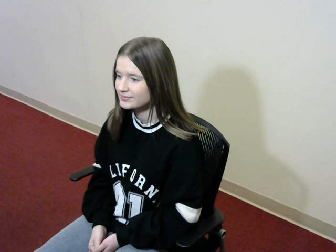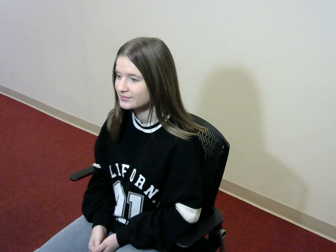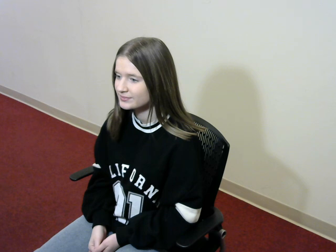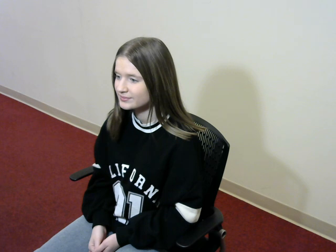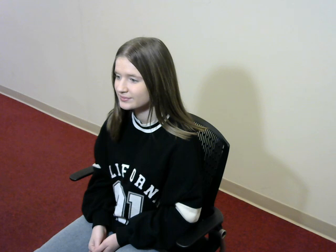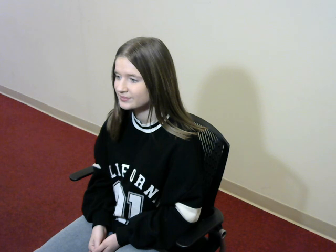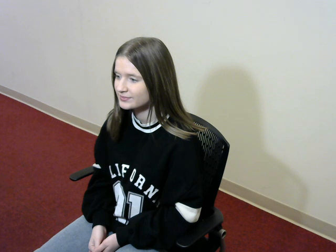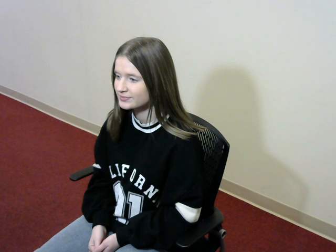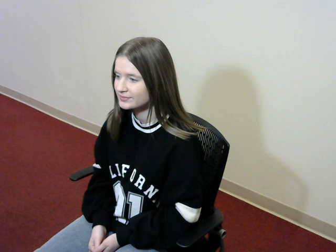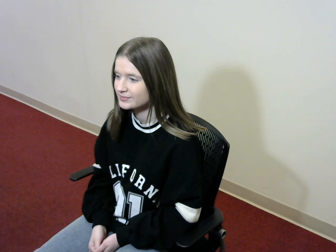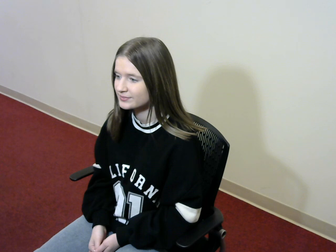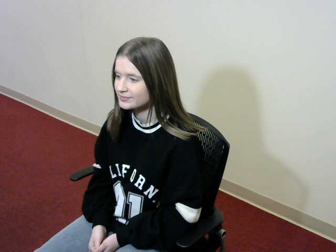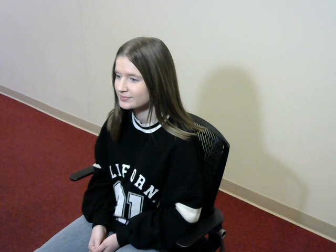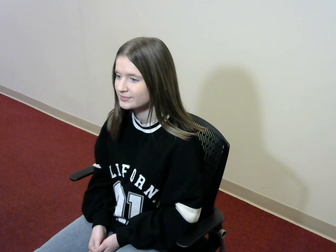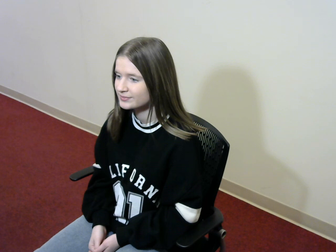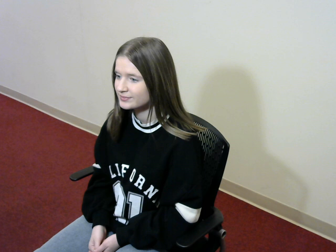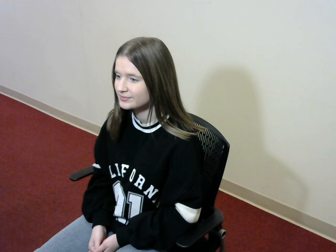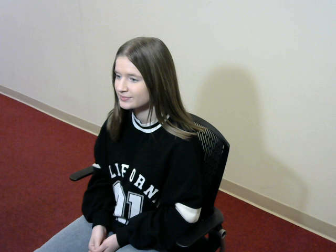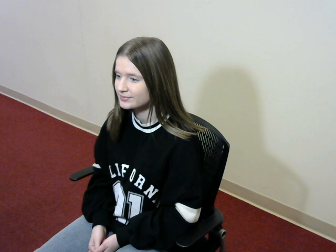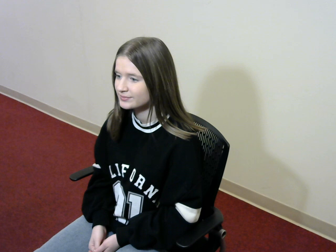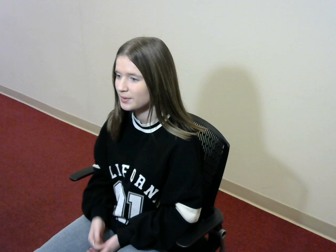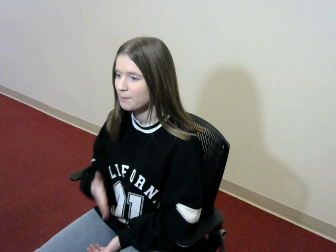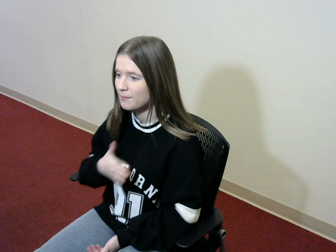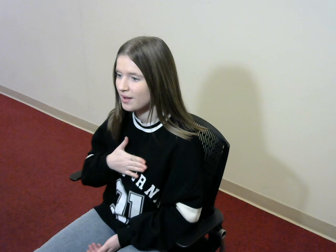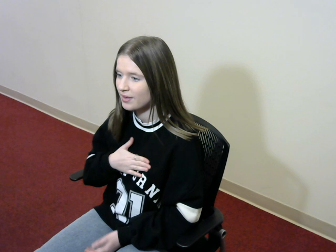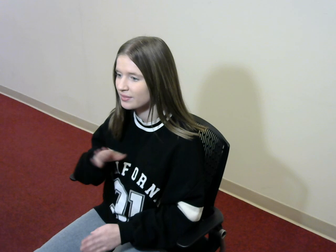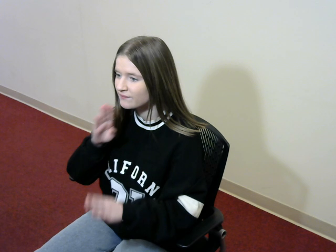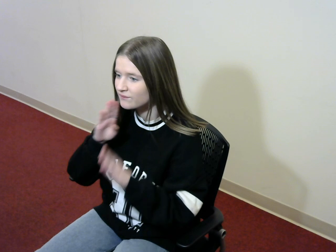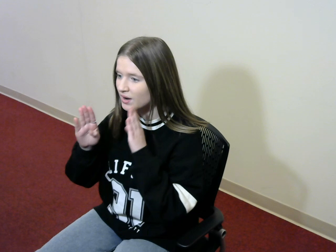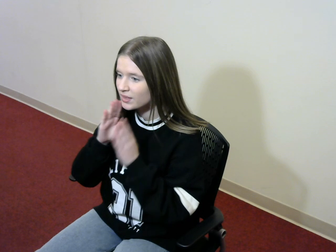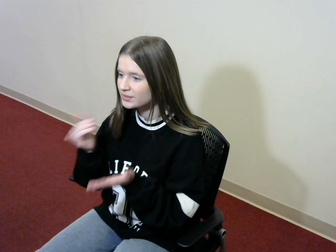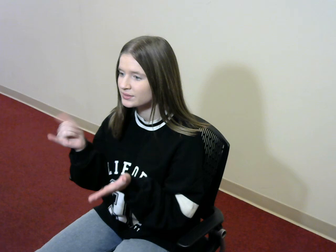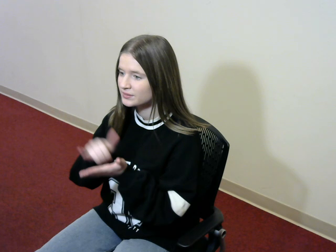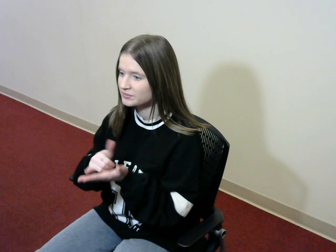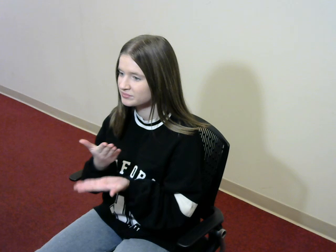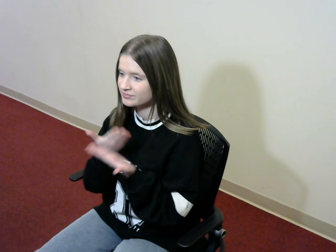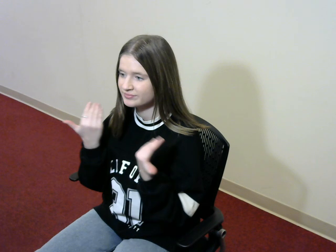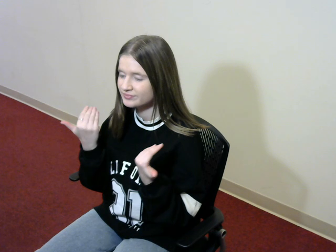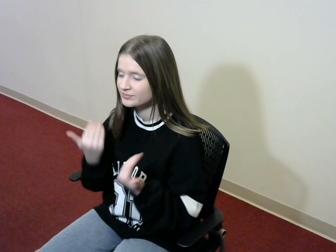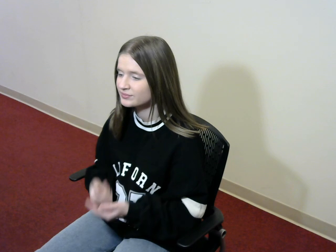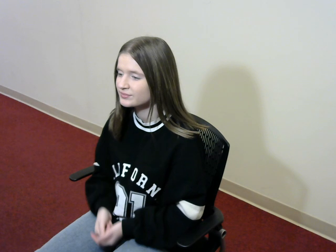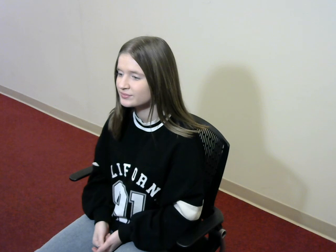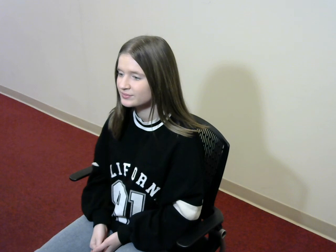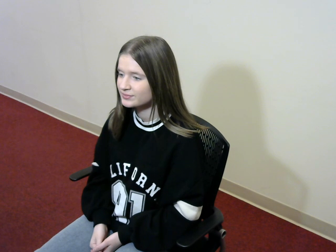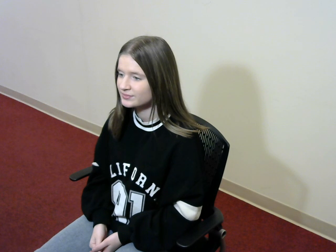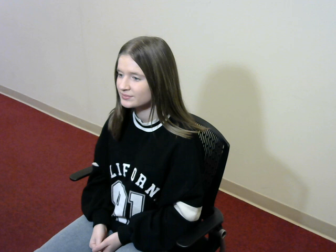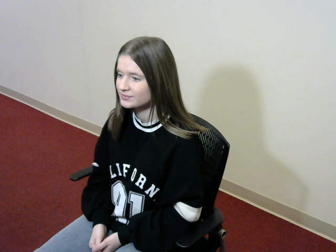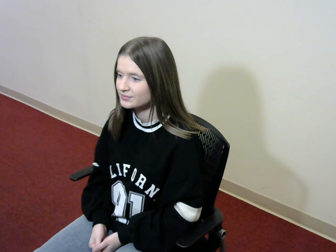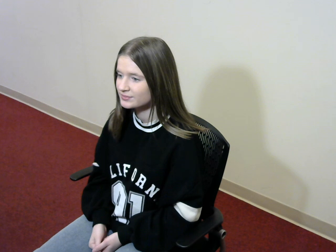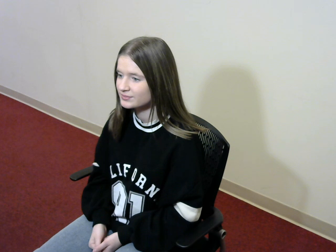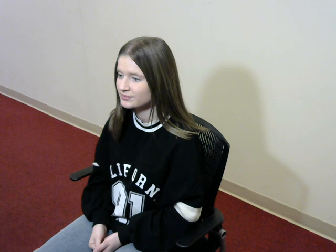Mənim Facebook hesabım yoxdur